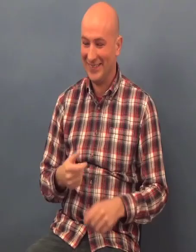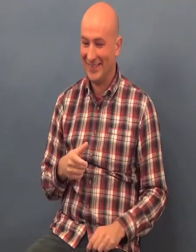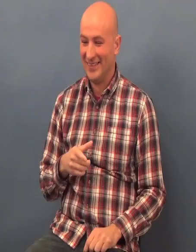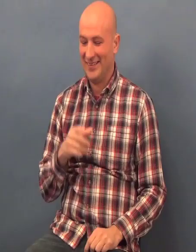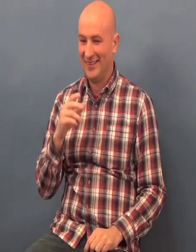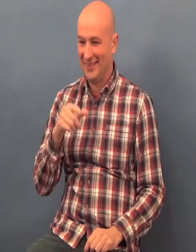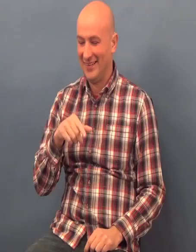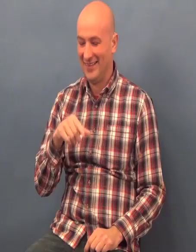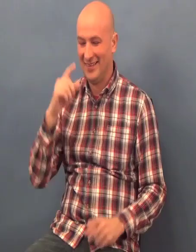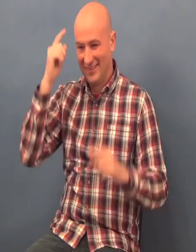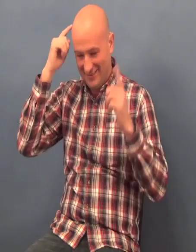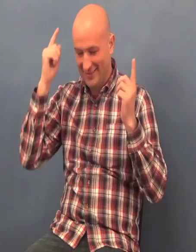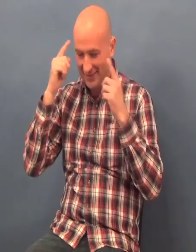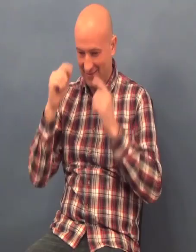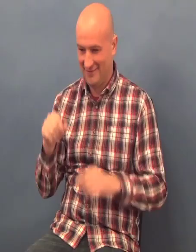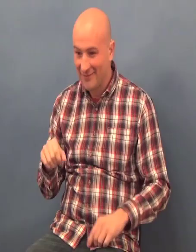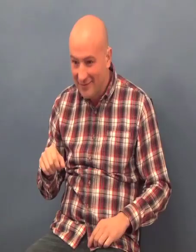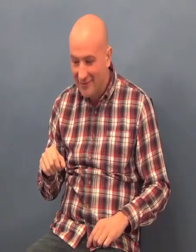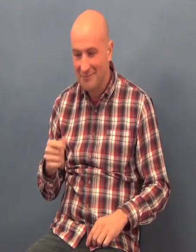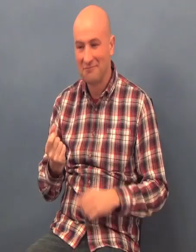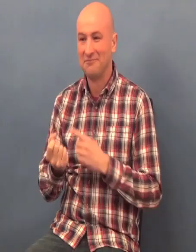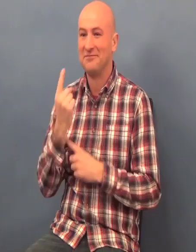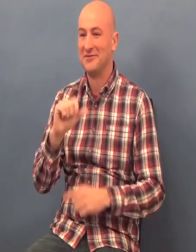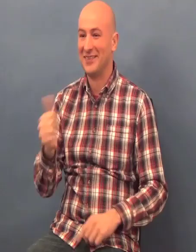Myszka patrzy i dziwi się.